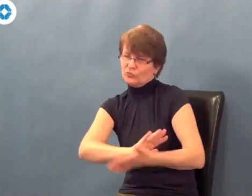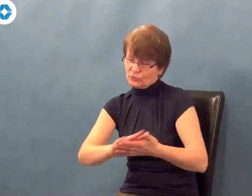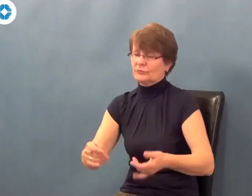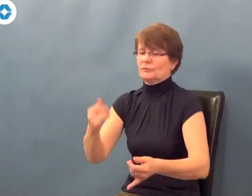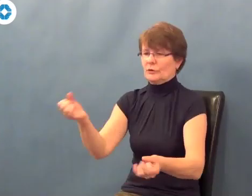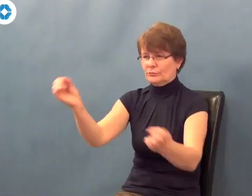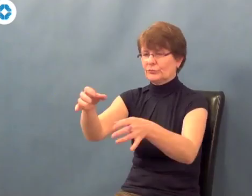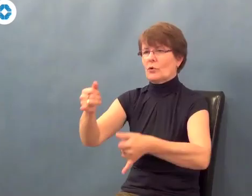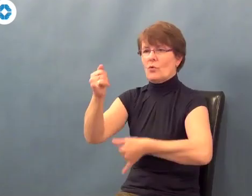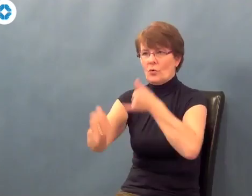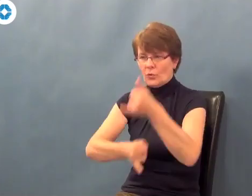Kosz wraca na rower.